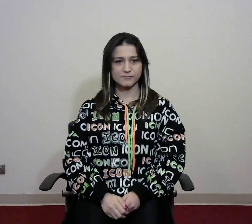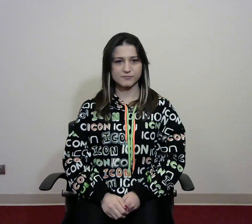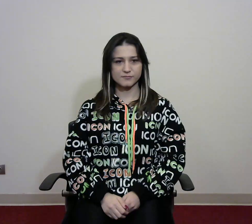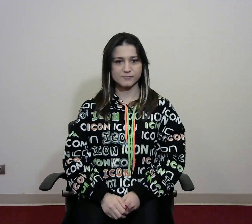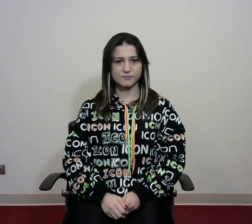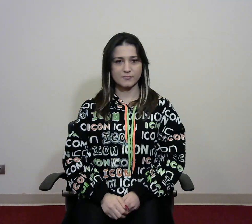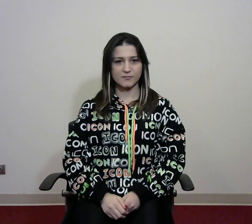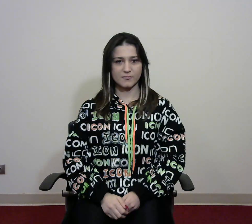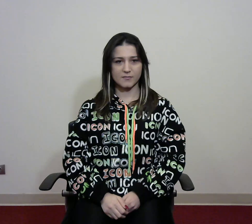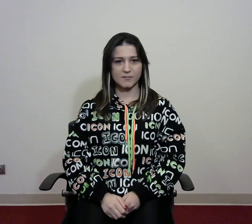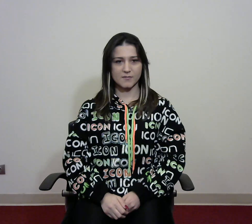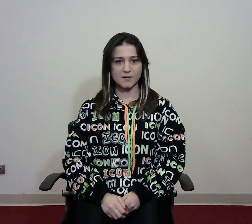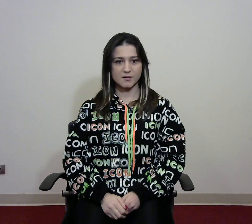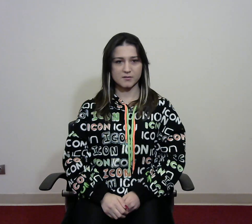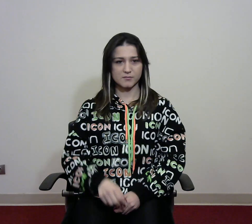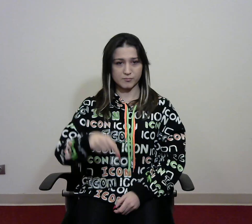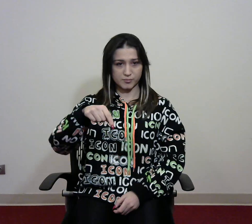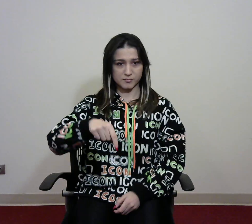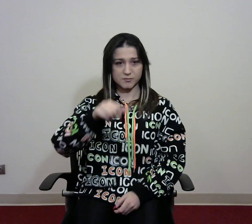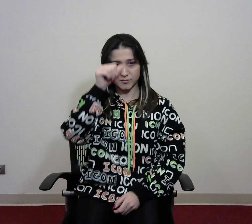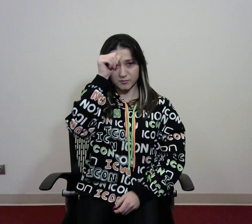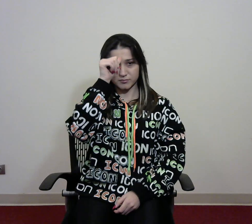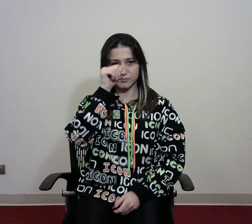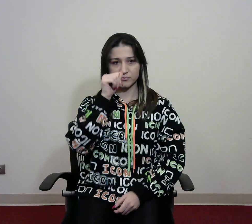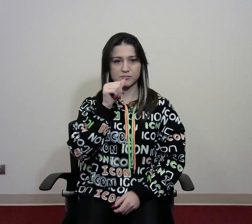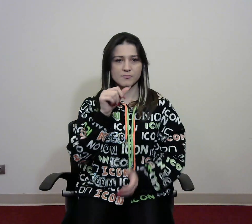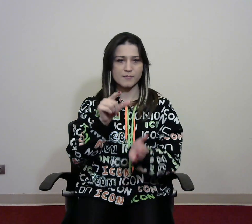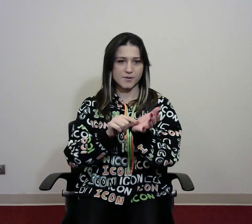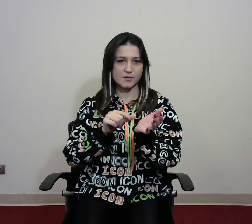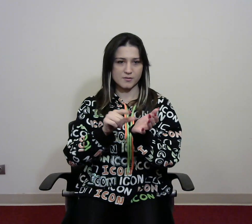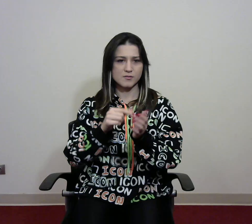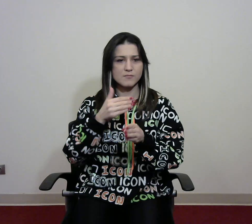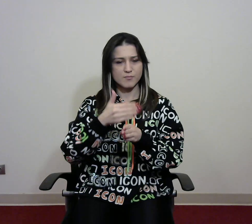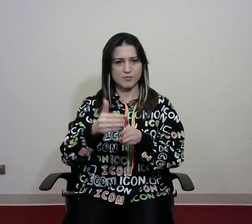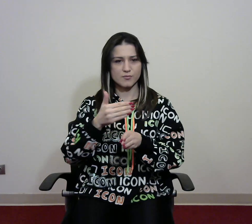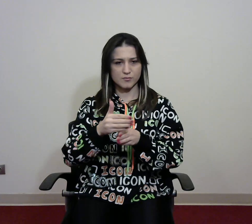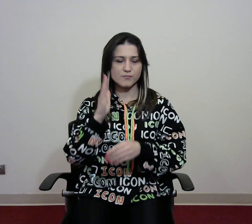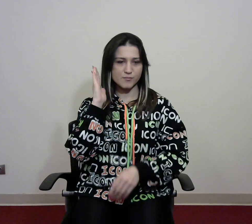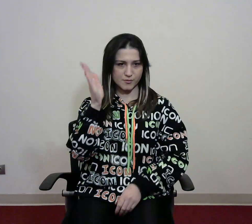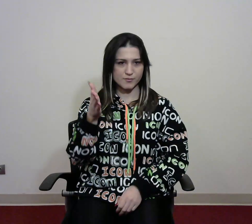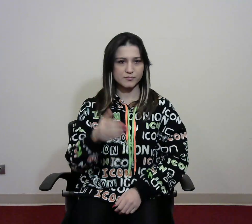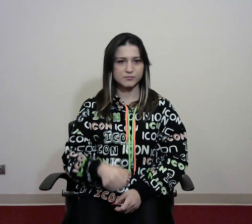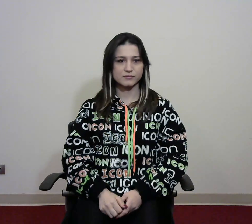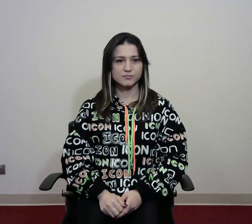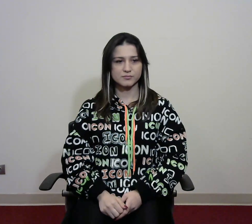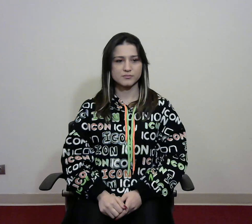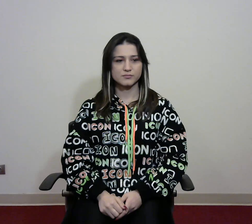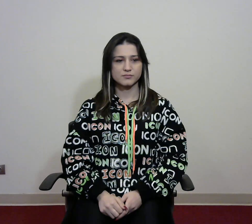Bu ay pensiyalar gecikəcək